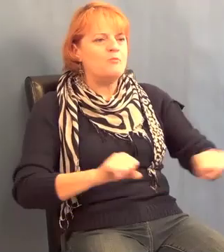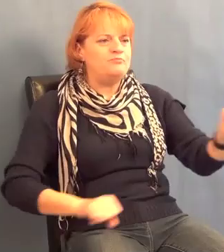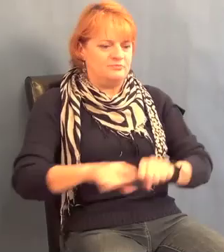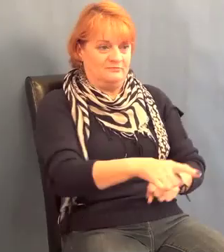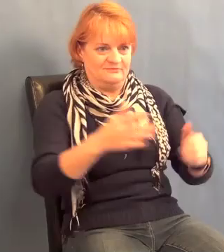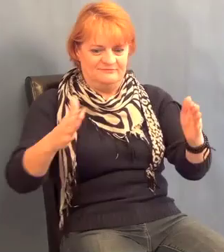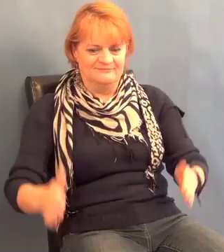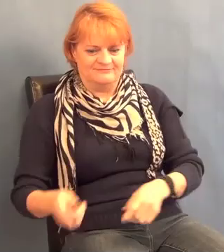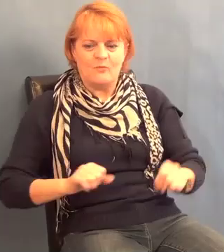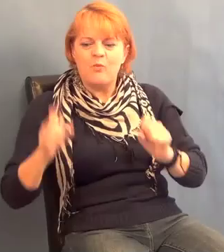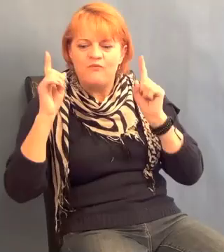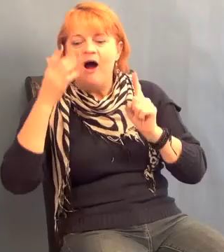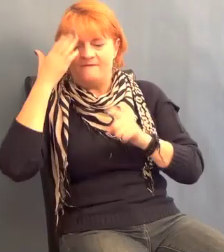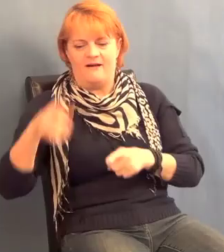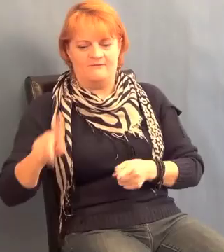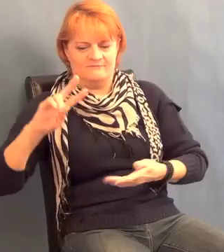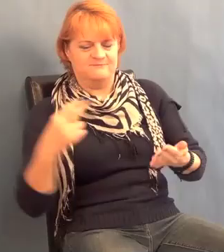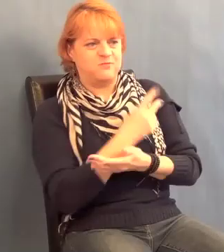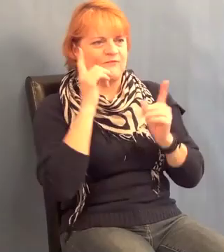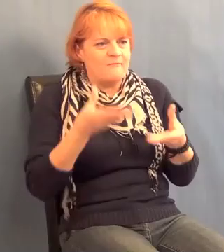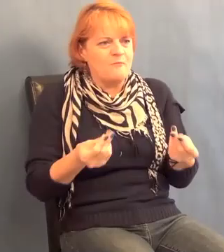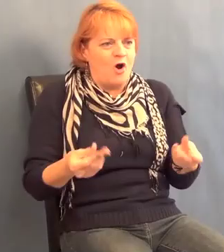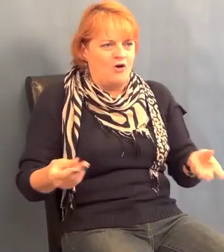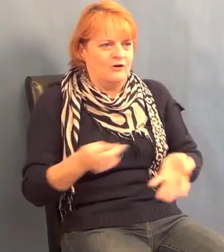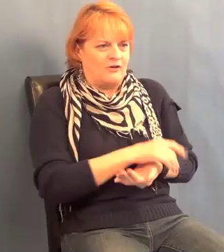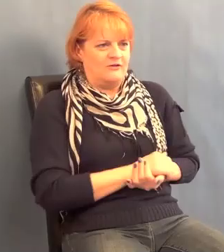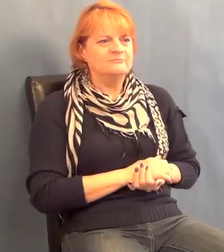Jak ktoś myje podłogę, to stoi tam znak ostrzegający przed możliwością poślizgnięcia się, bo powierzchnia jest mokra.